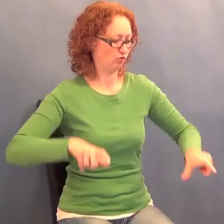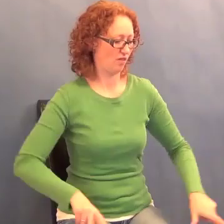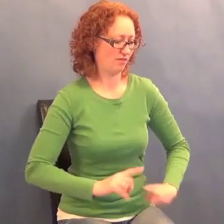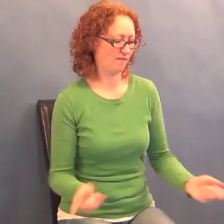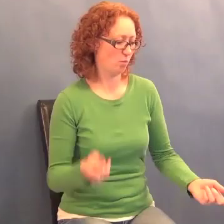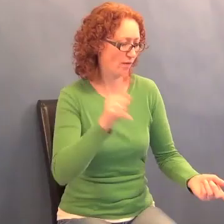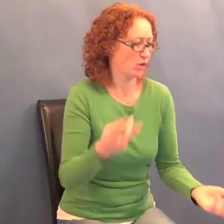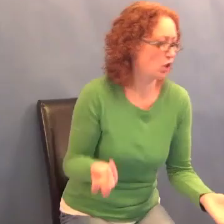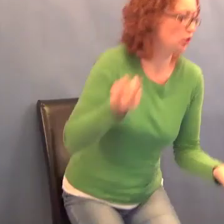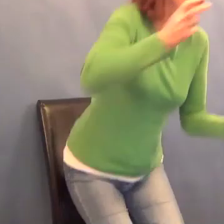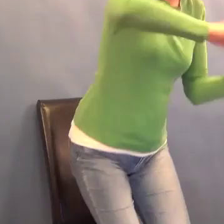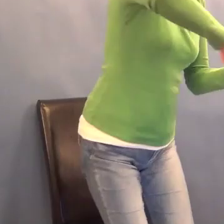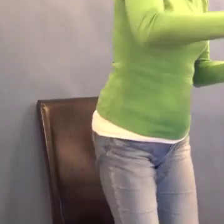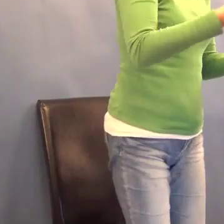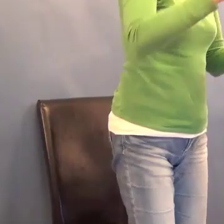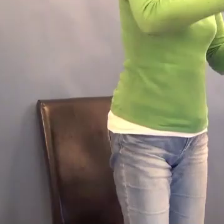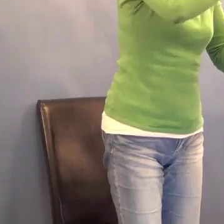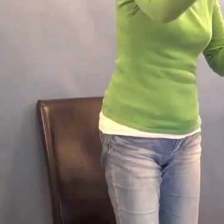Siadać nie wolno, powinno się stać.